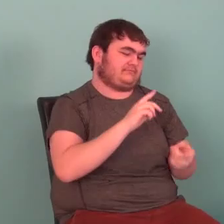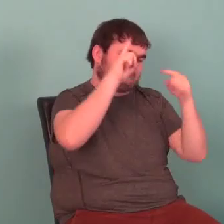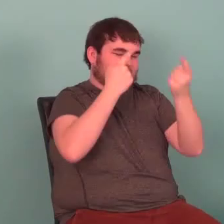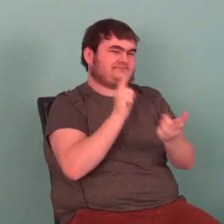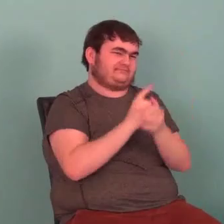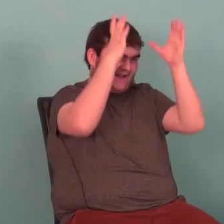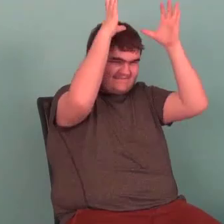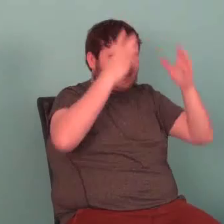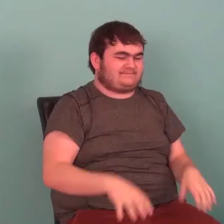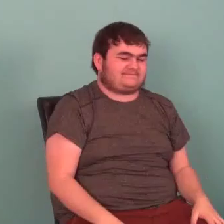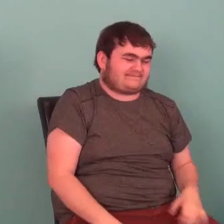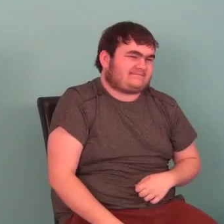Udało się wymienić na duży owoc.